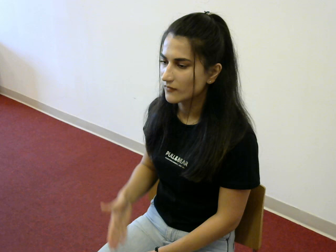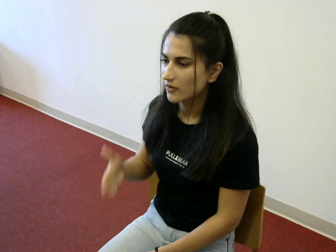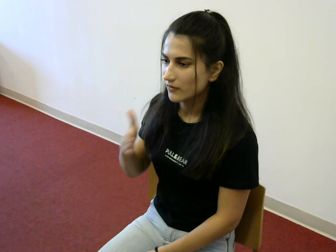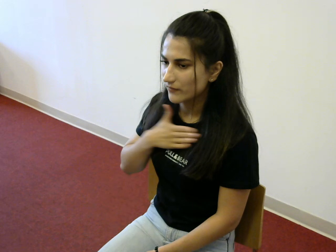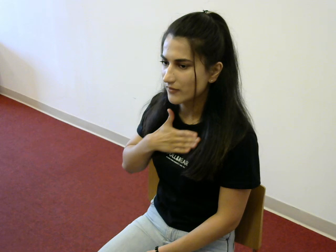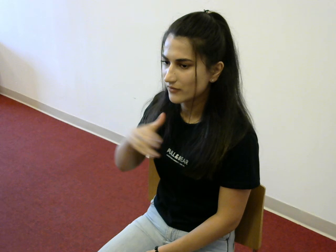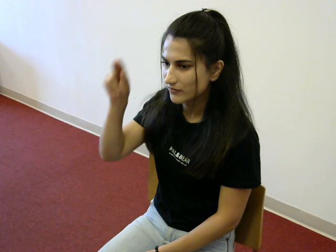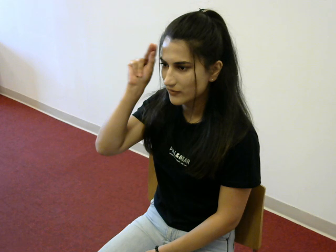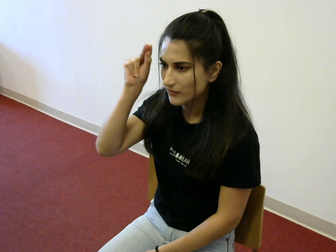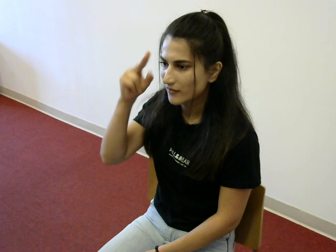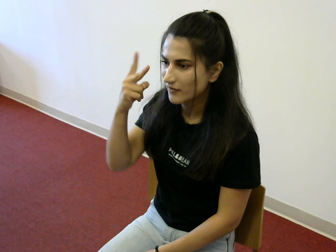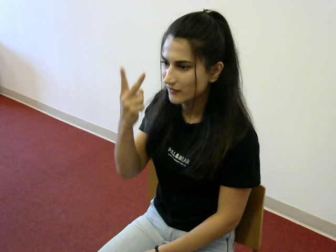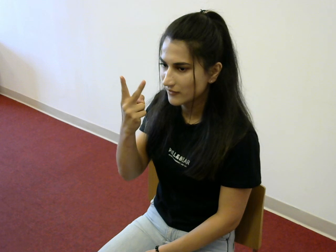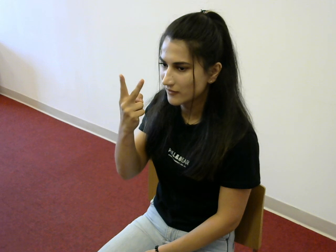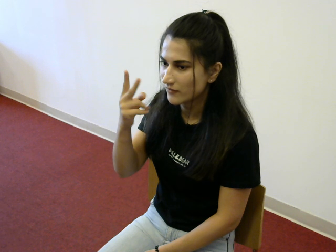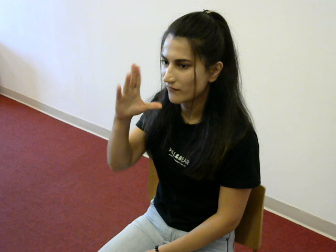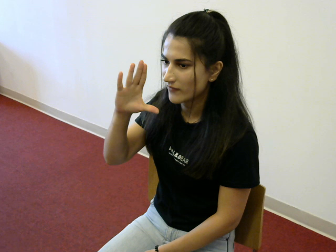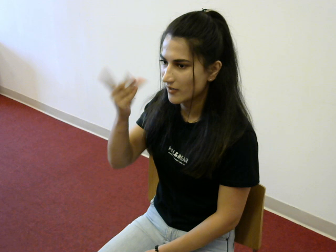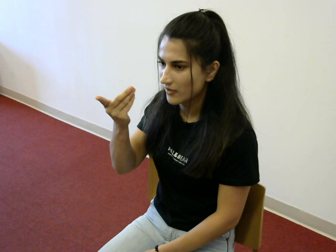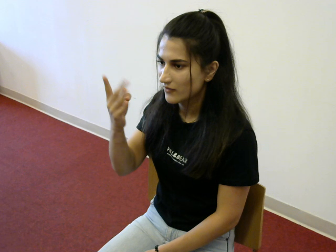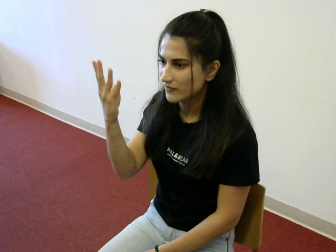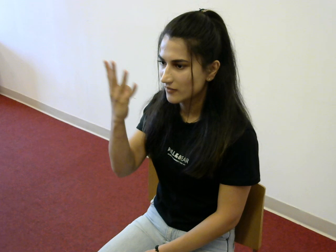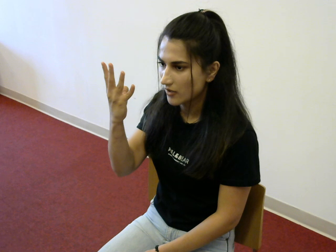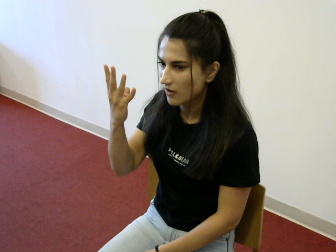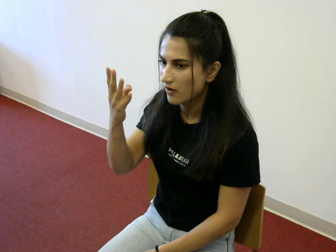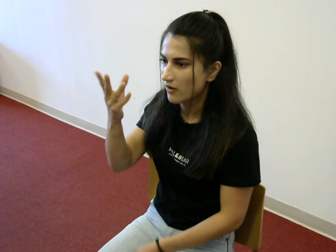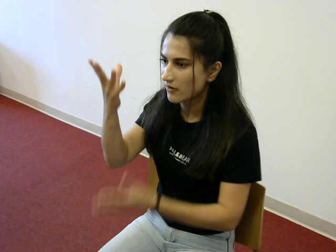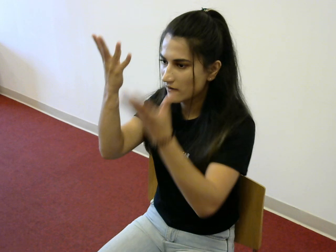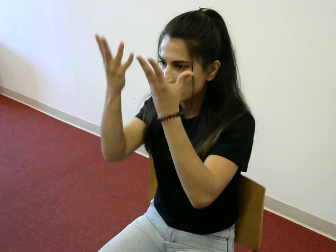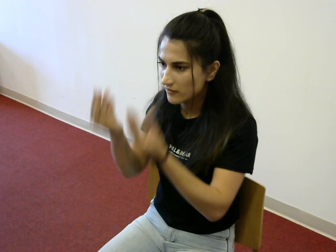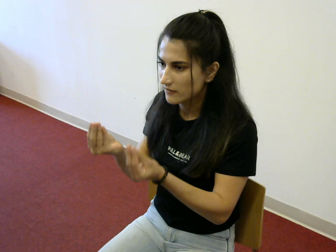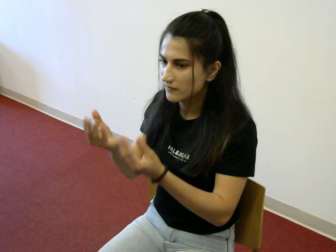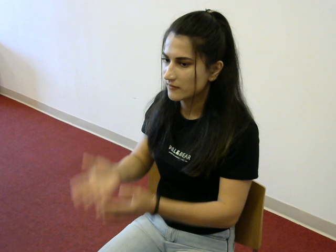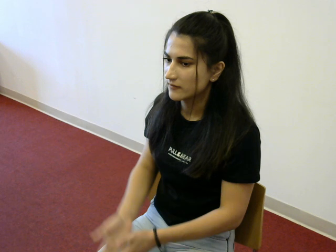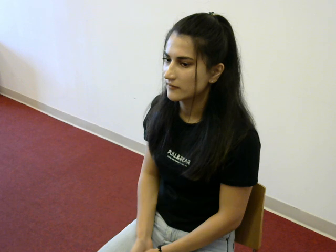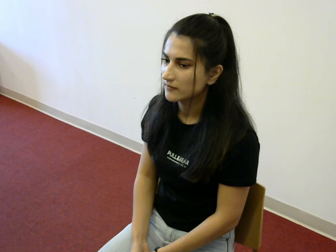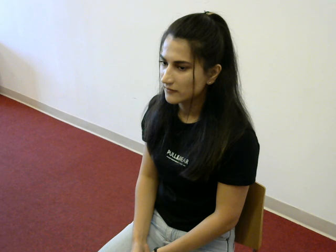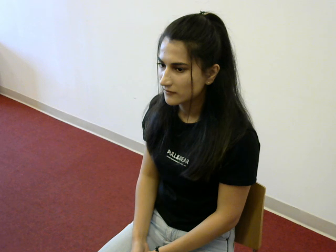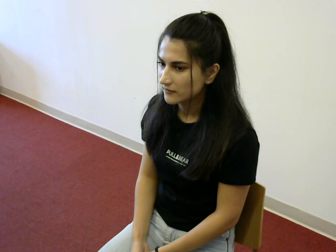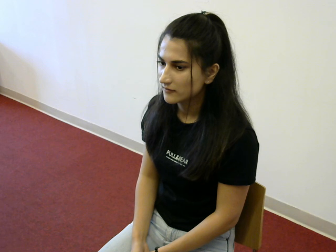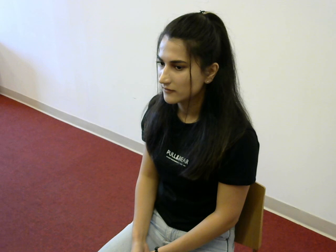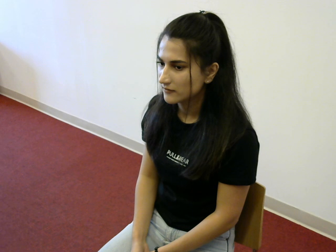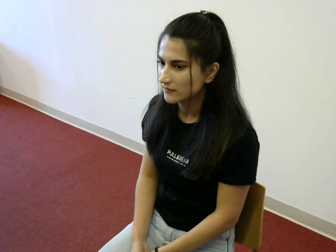Mənim dərslərim 2-ci və 4-cü günlərdir